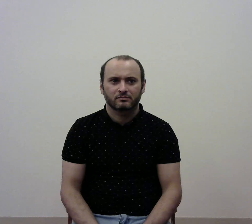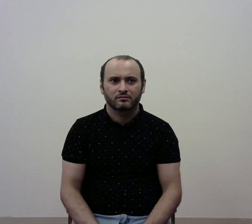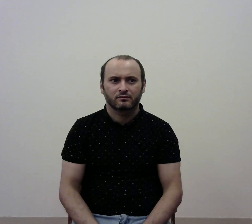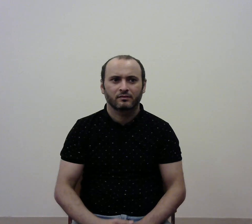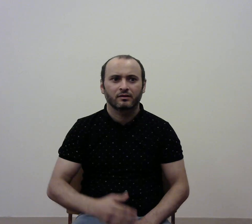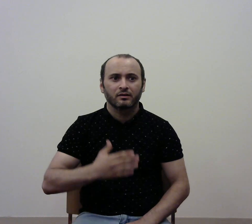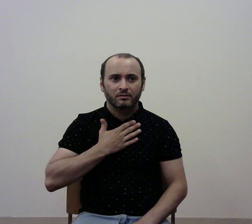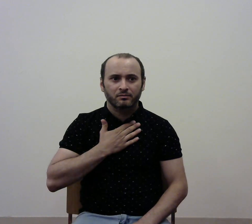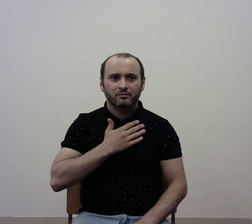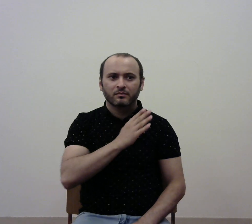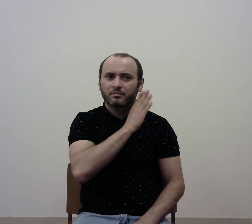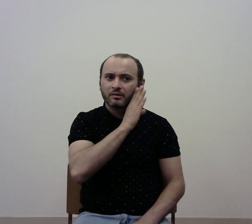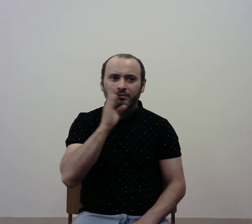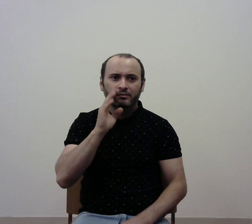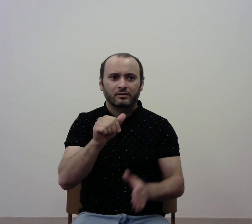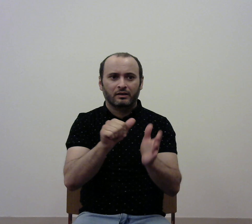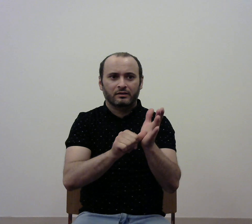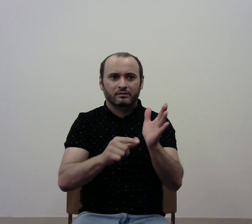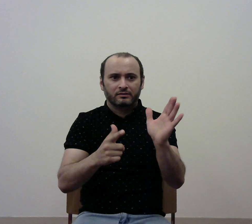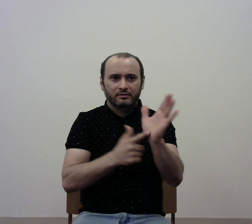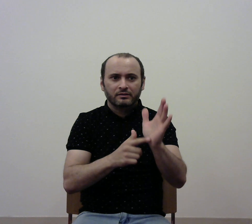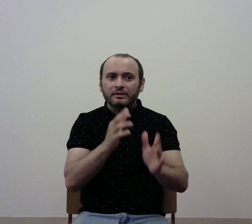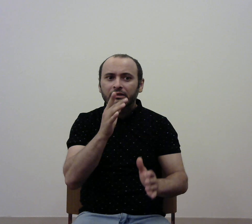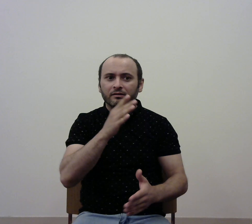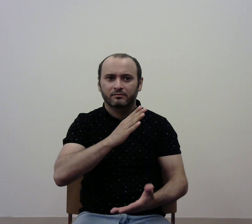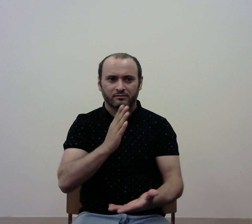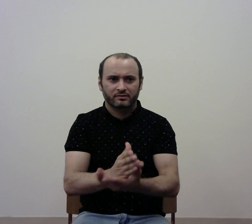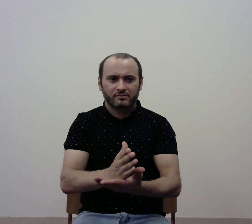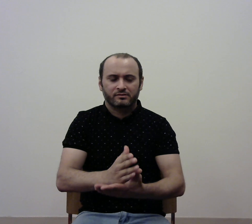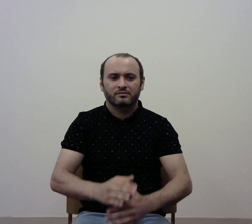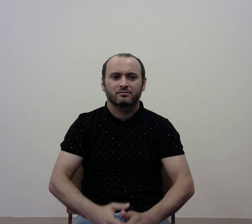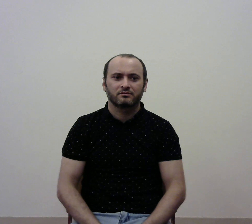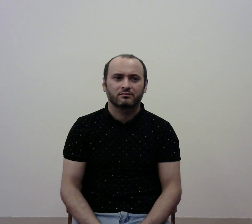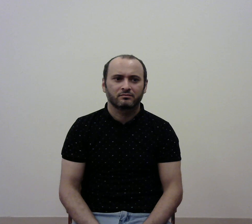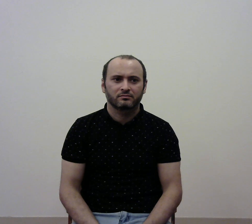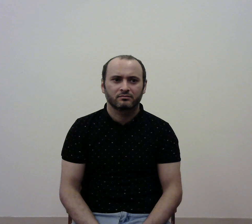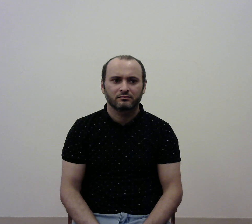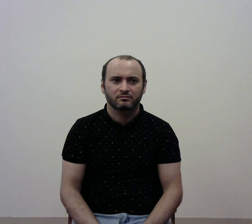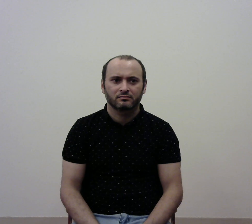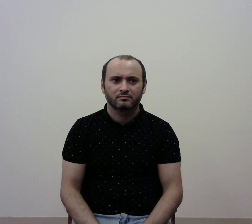Mənim anamın 67 yaşı var